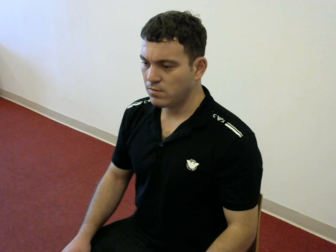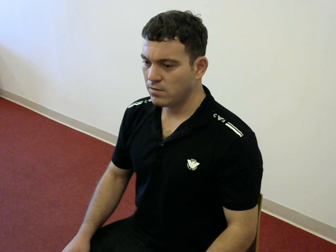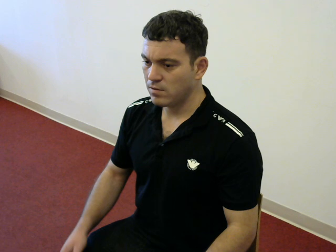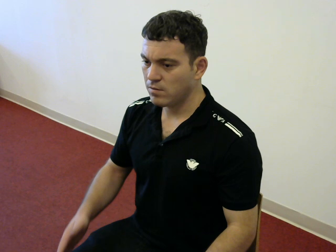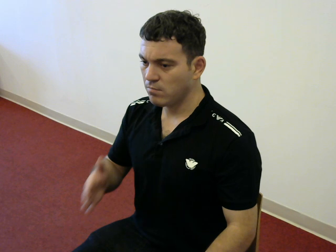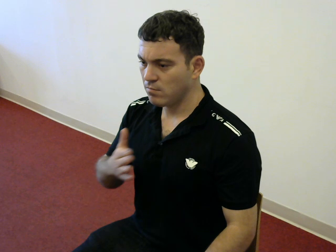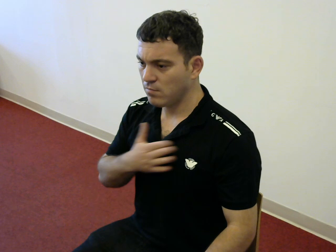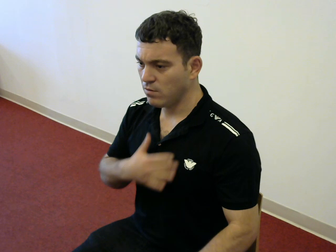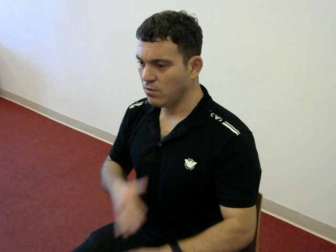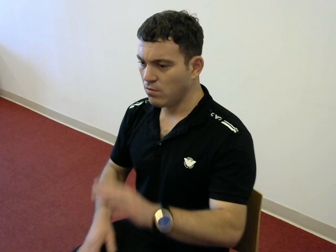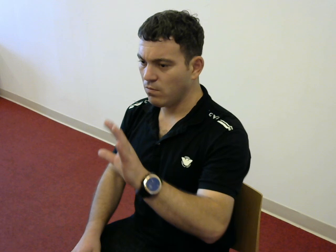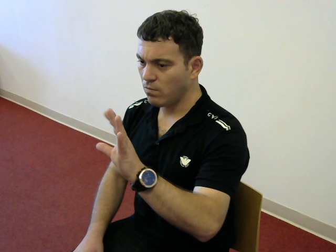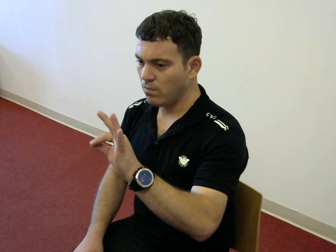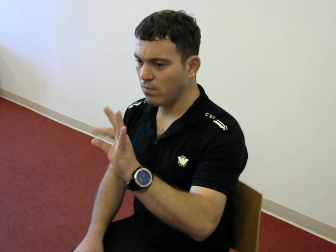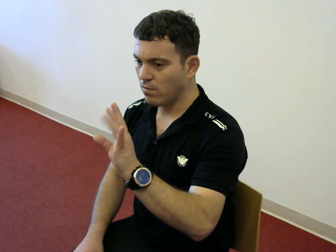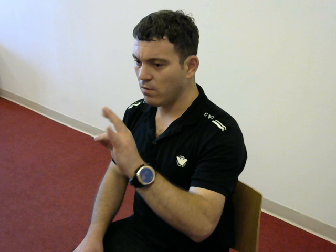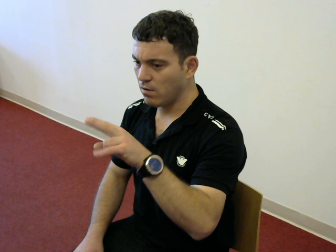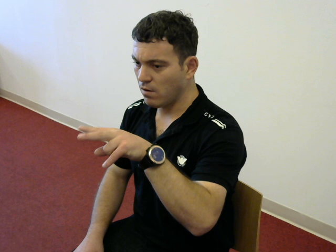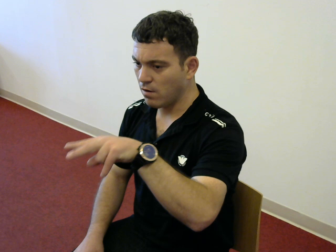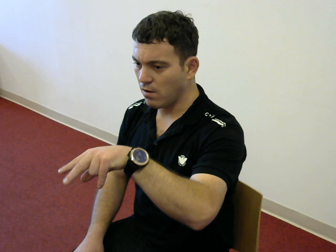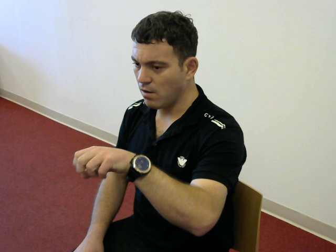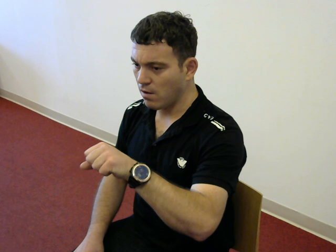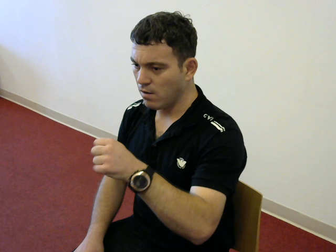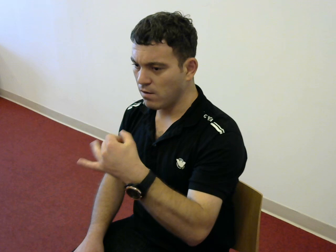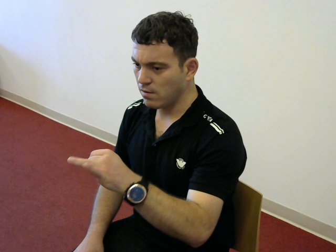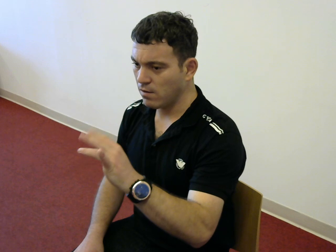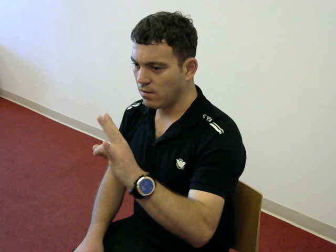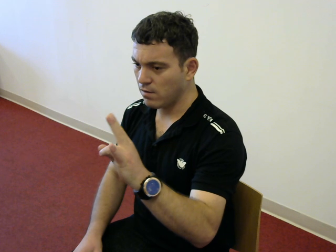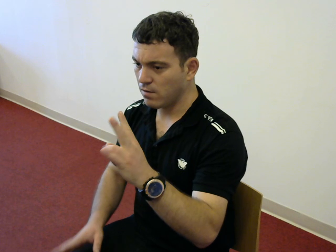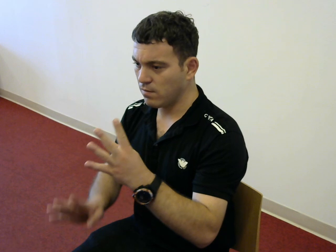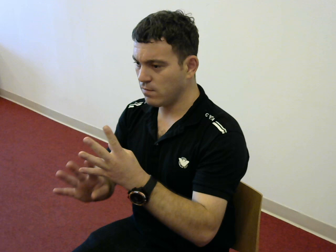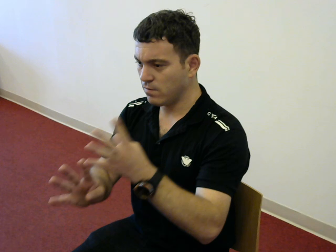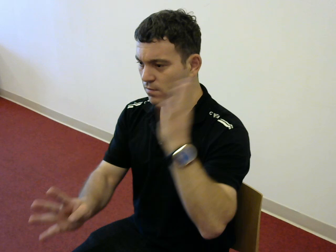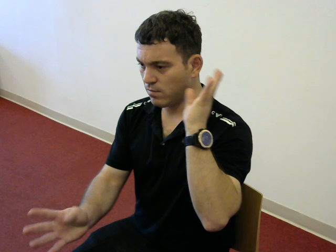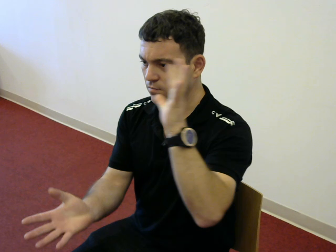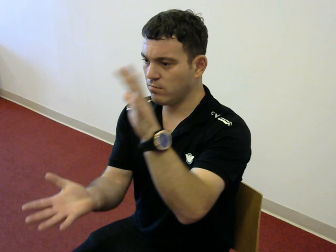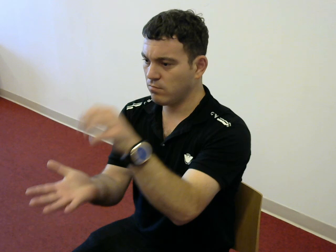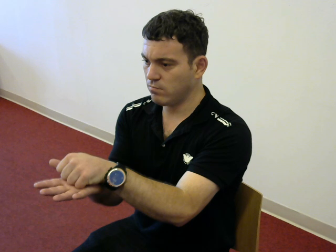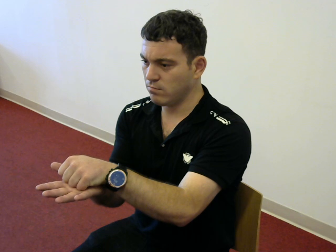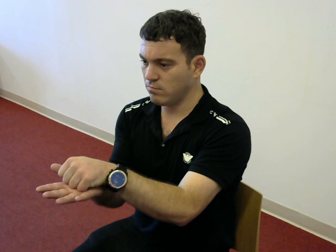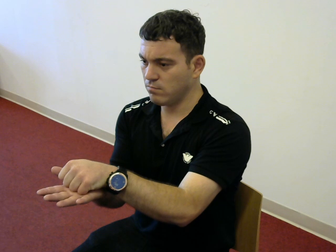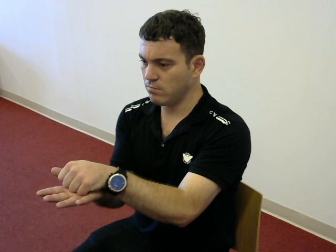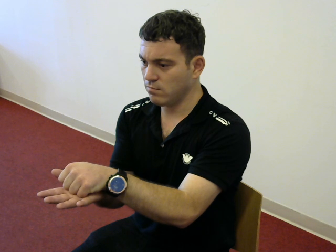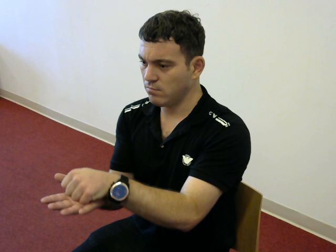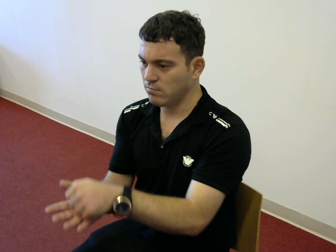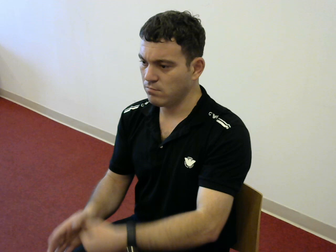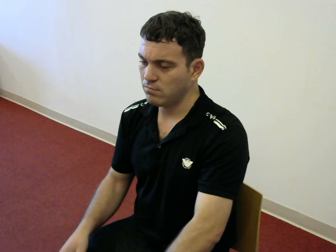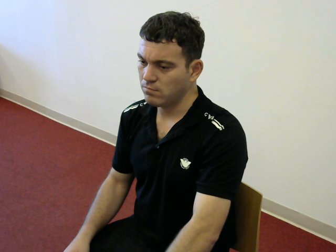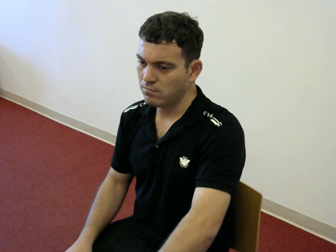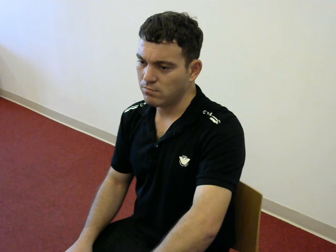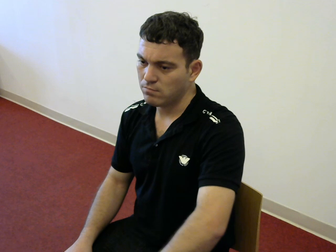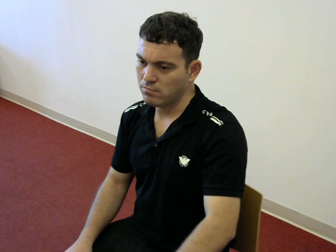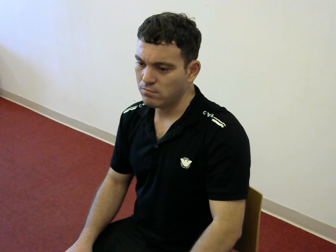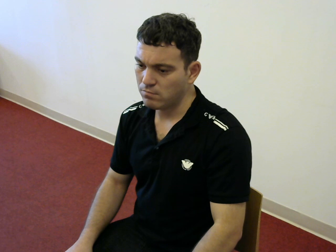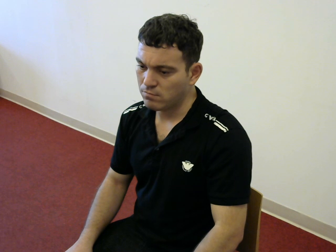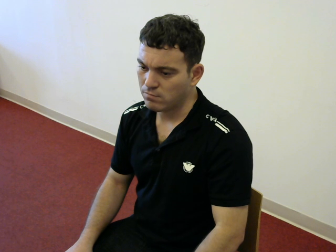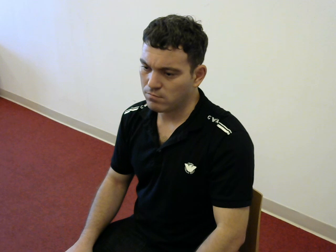Mən onlayn növbə götürmüşəm